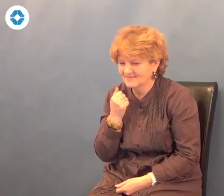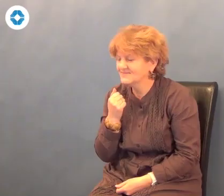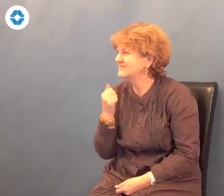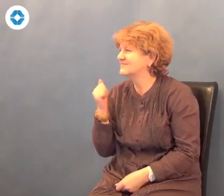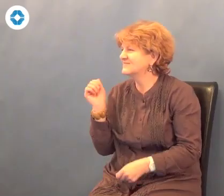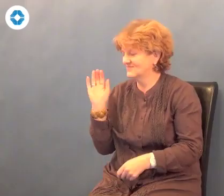Dobrze, dobrze.